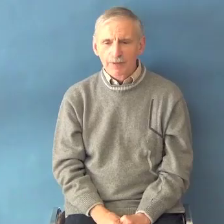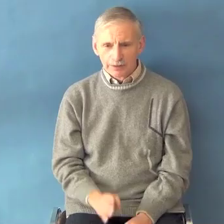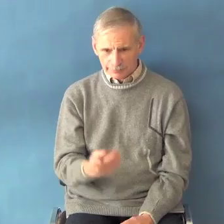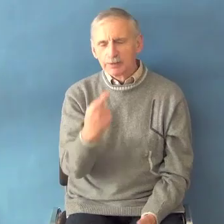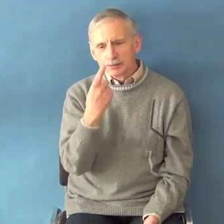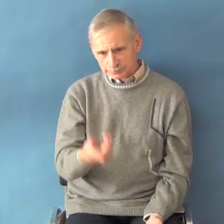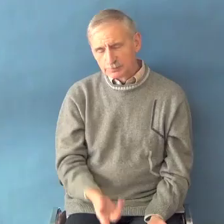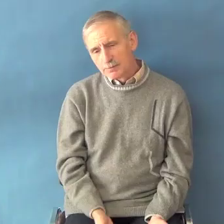Ty mówisz.